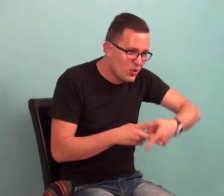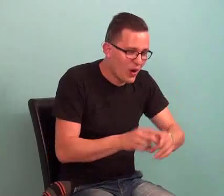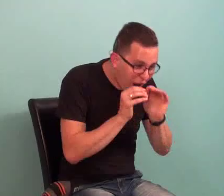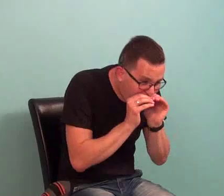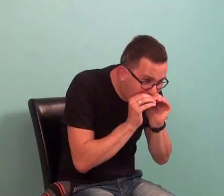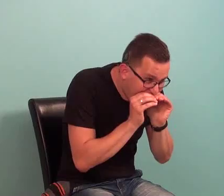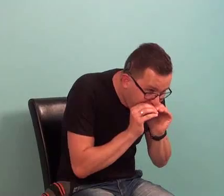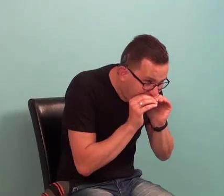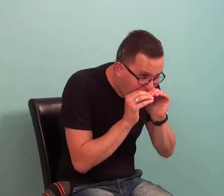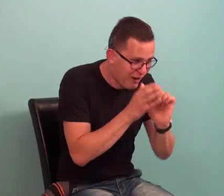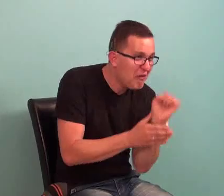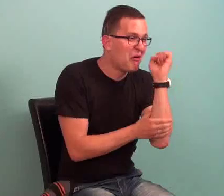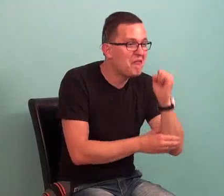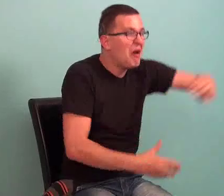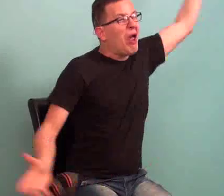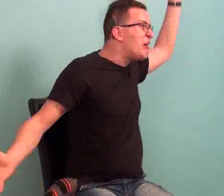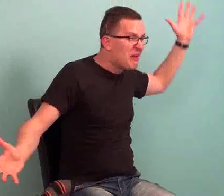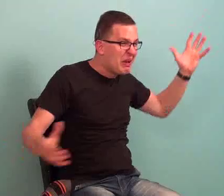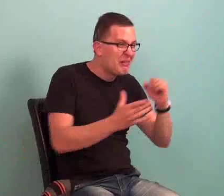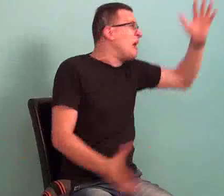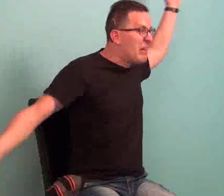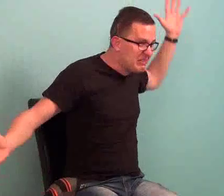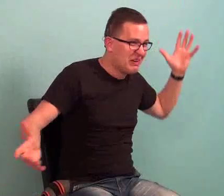Chłopiec woła do niego, a kret wychodzi z dziury zły, macha łapkami.